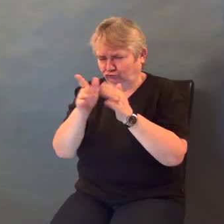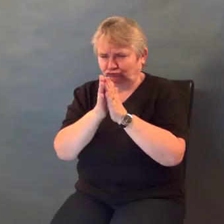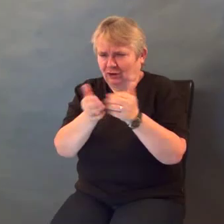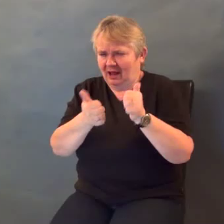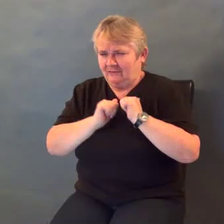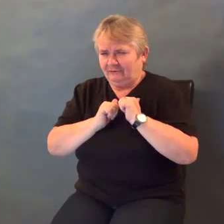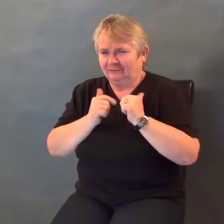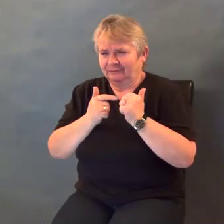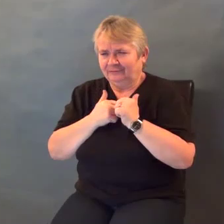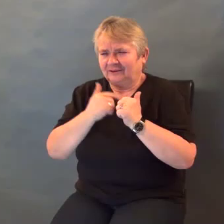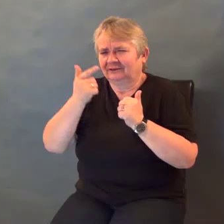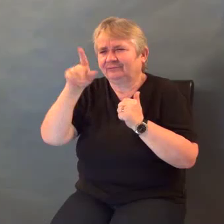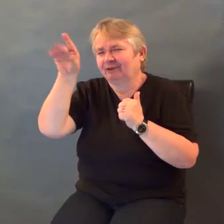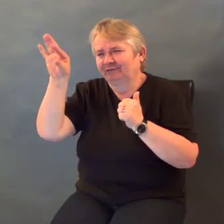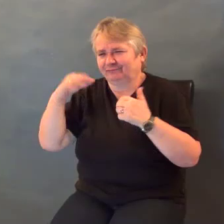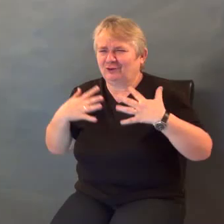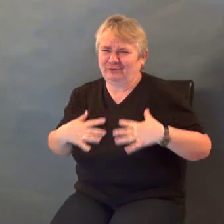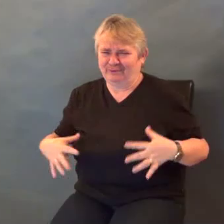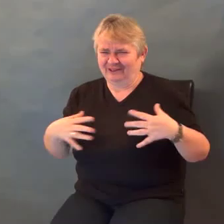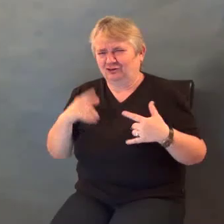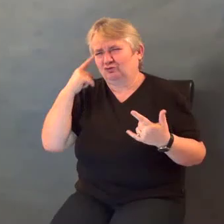Proszę, żebyś mi pomogła wybierać ubrania.